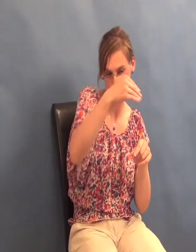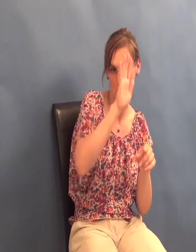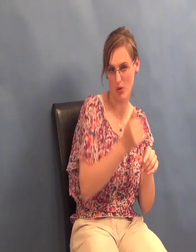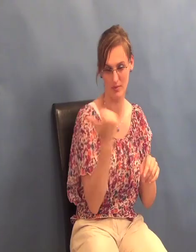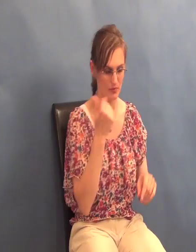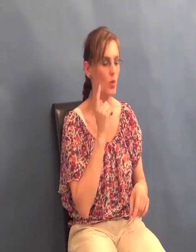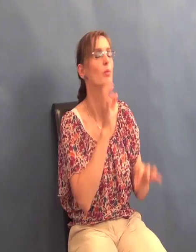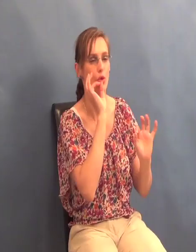Chłopak na to: "Dobrze, rozumiem."